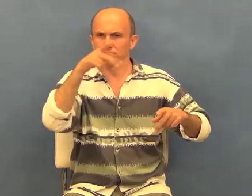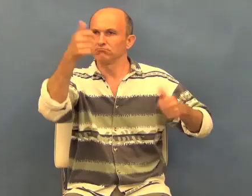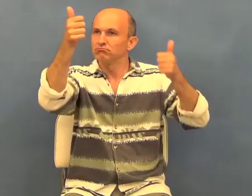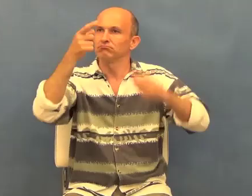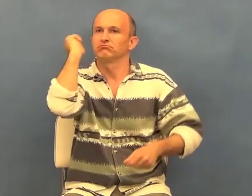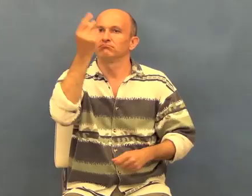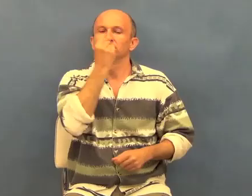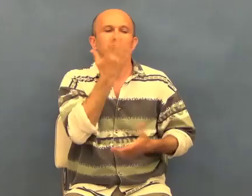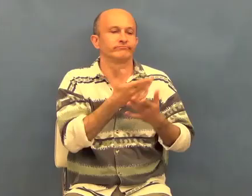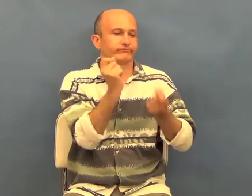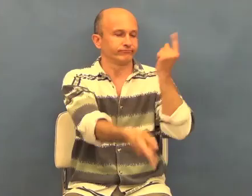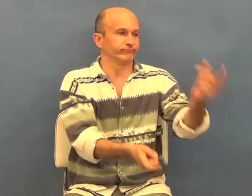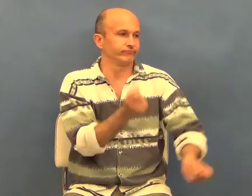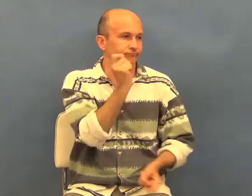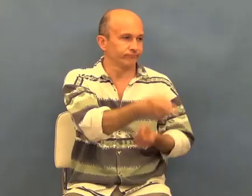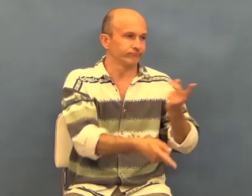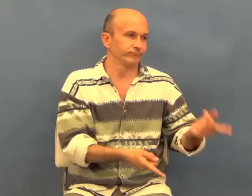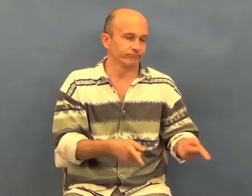Wisi zakaz wyrzucania jedzenia.